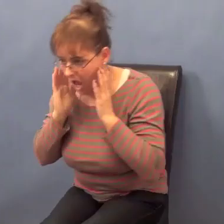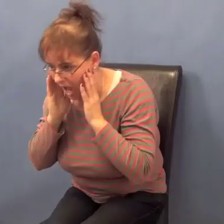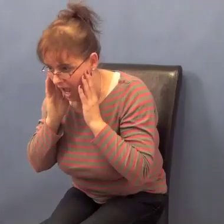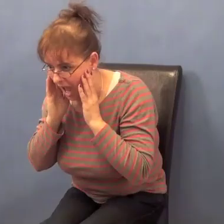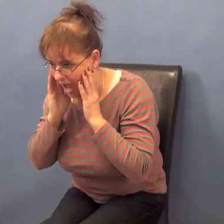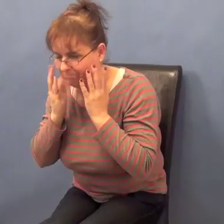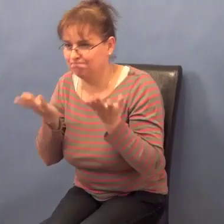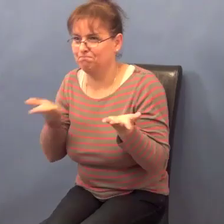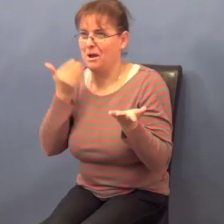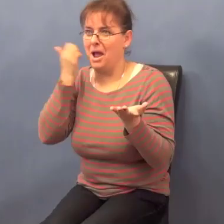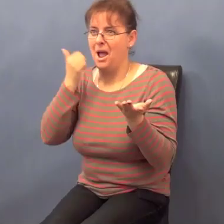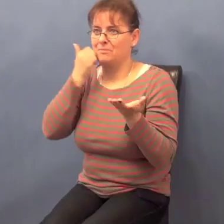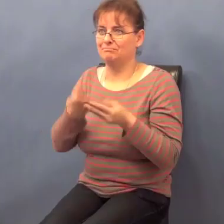Chłopiec wraca i jest zaskoczony.